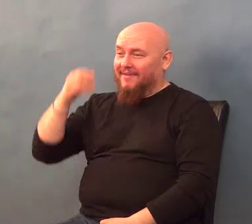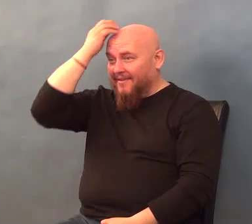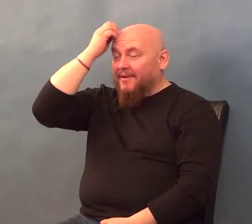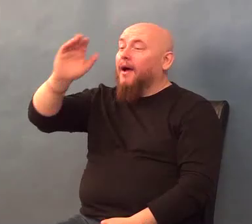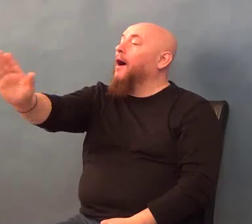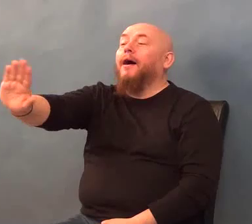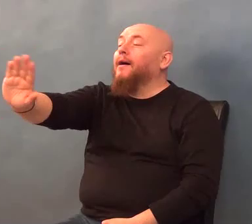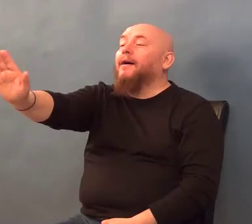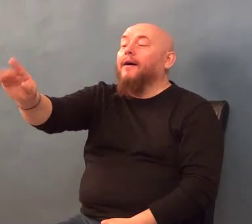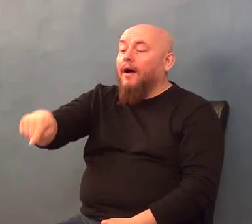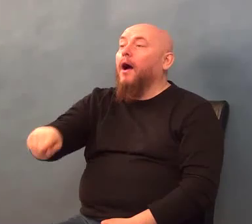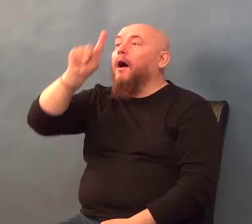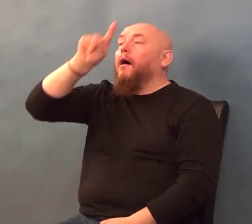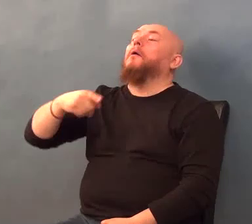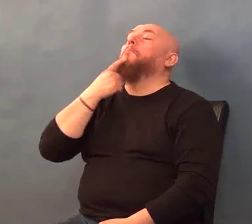Nie, znak skreślony to co to jest?